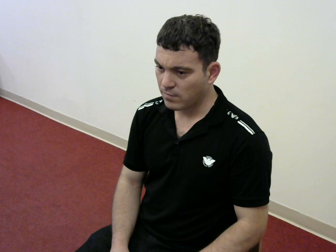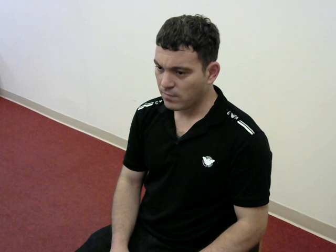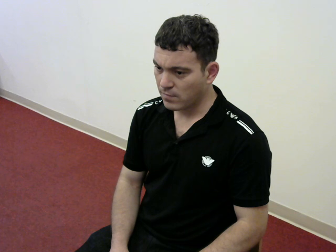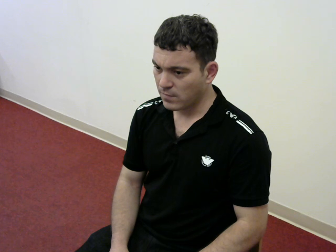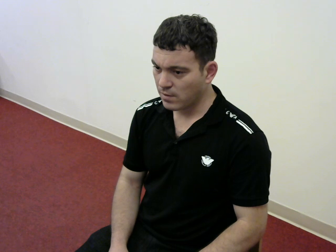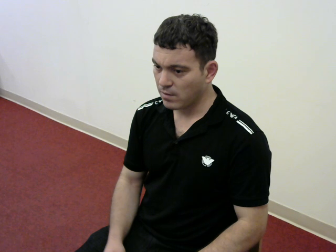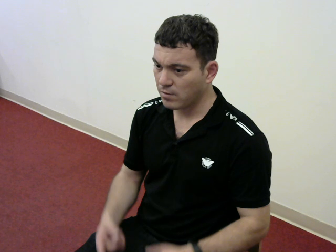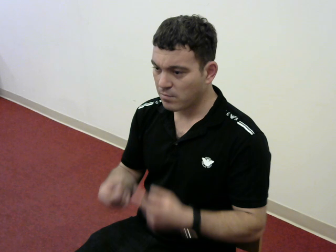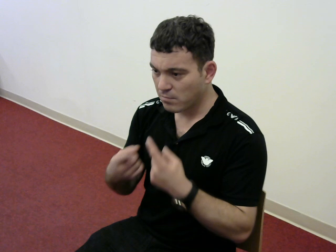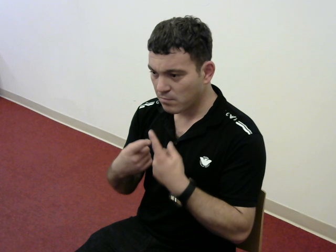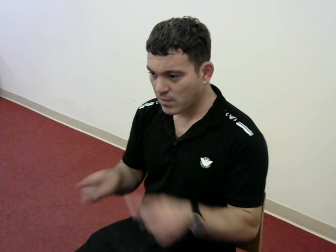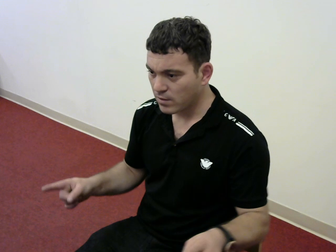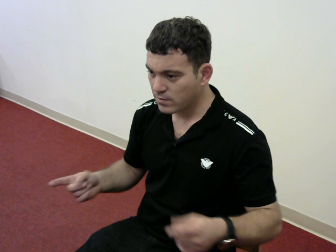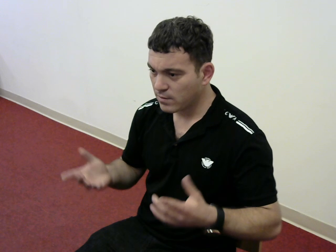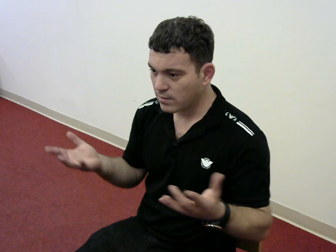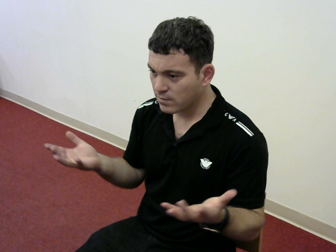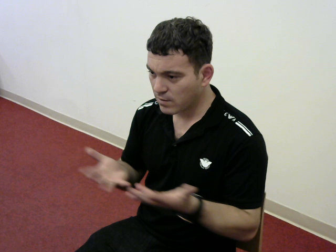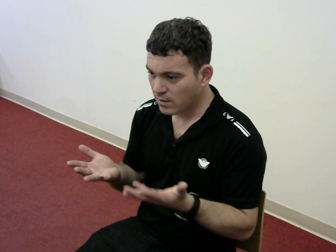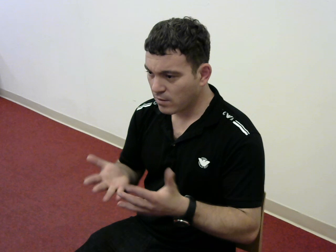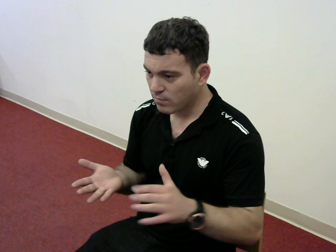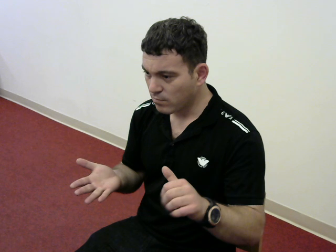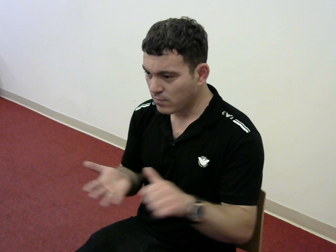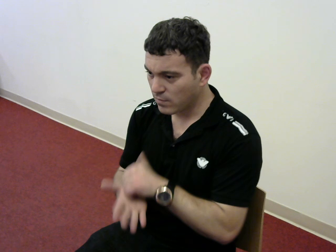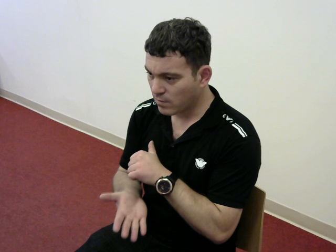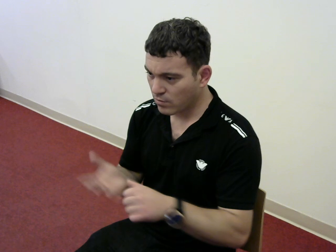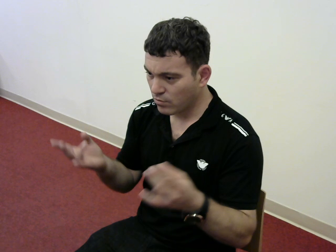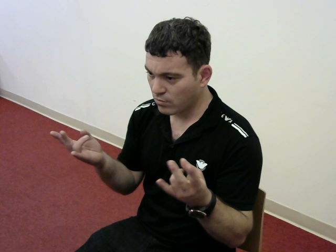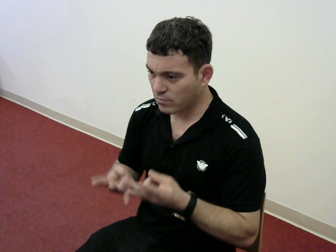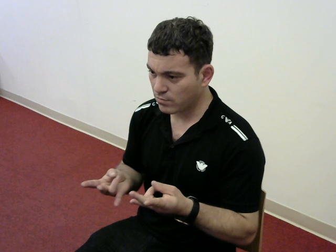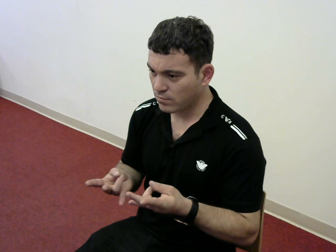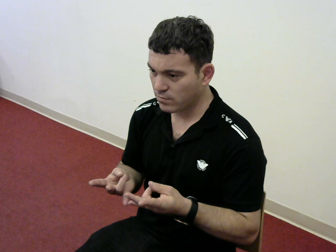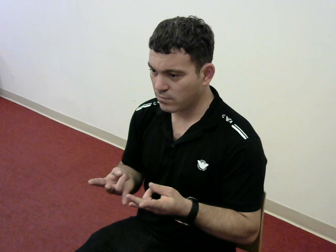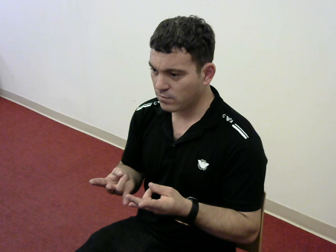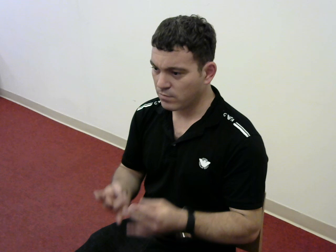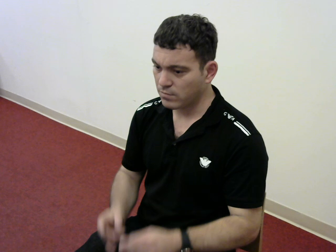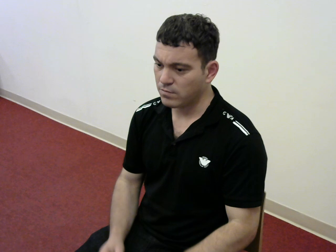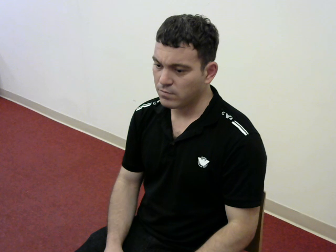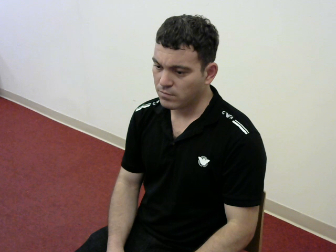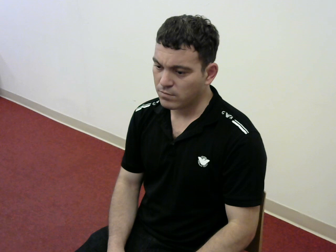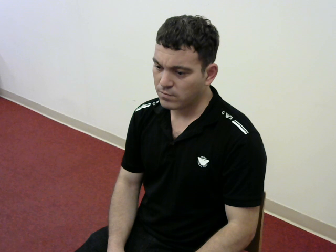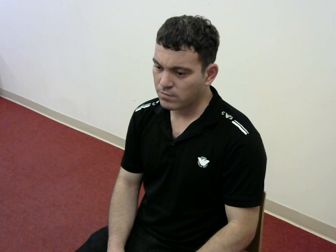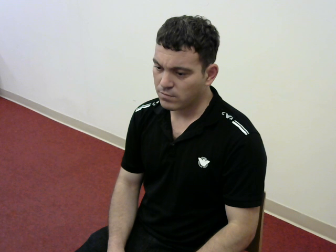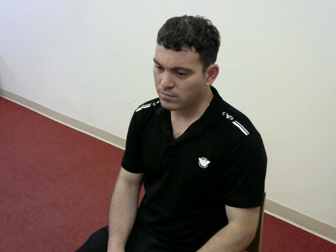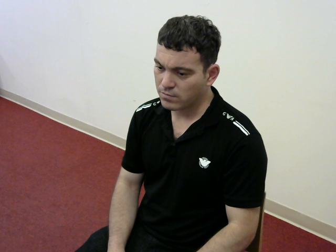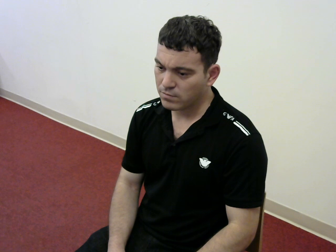Başqa hansı sənədlər lazımdır?